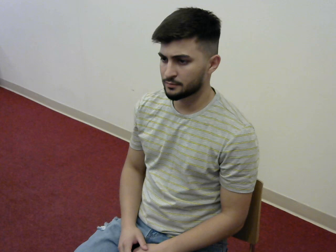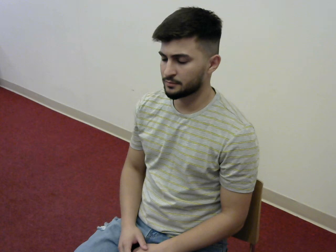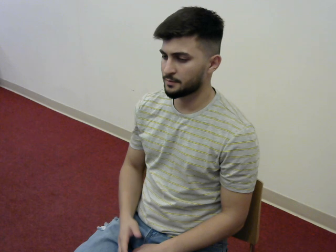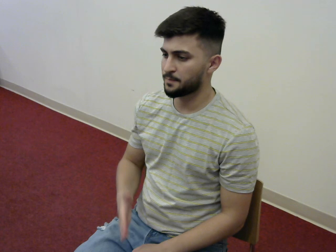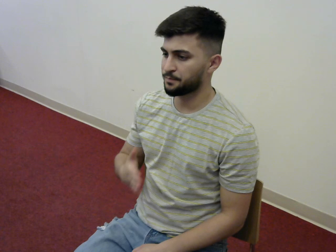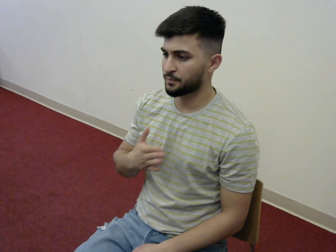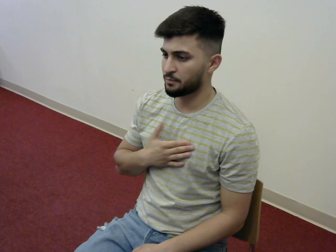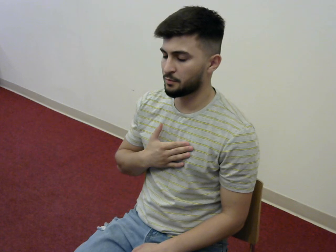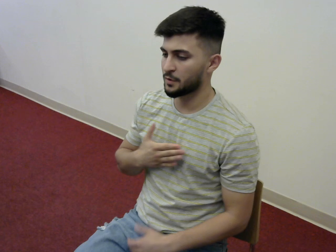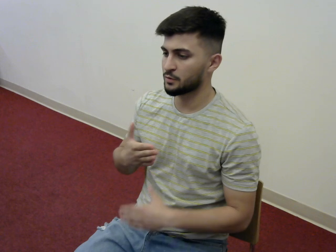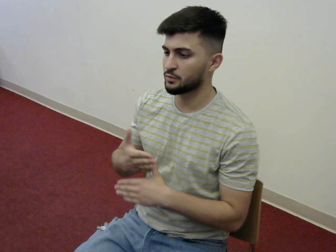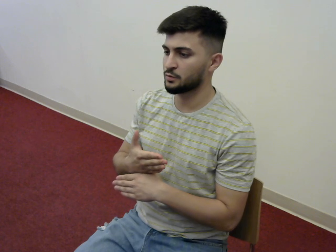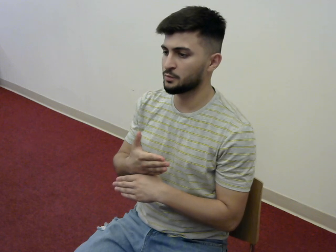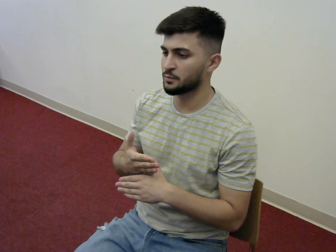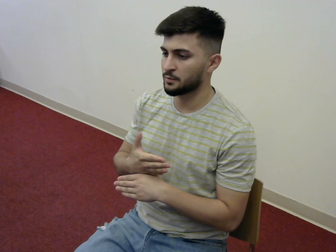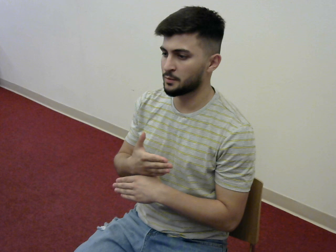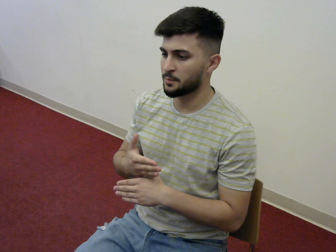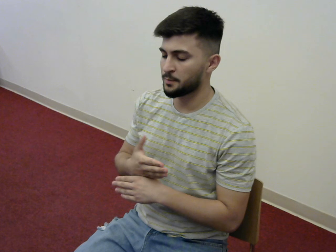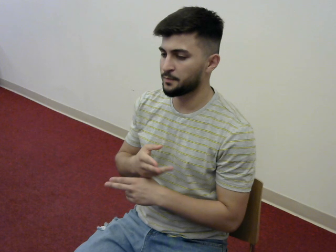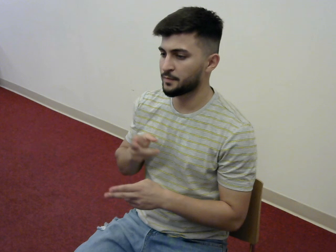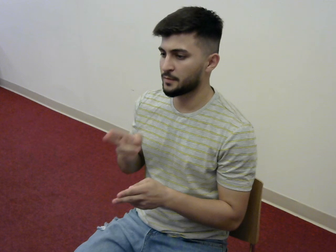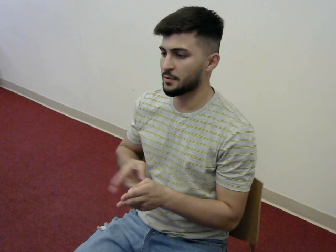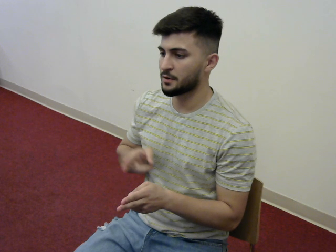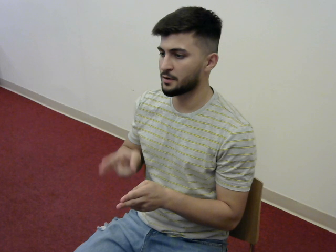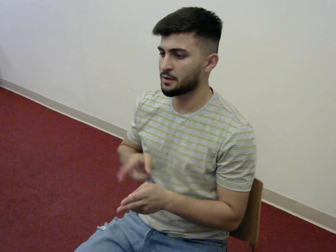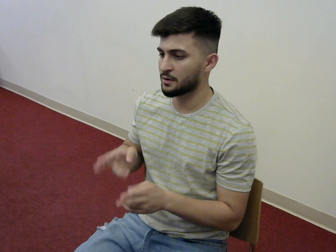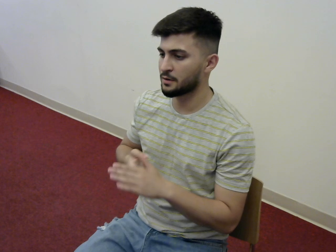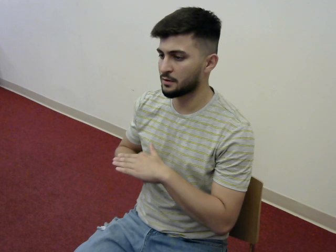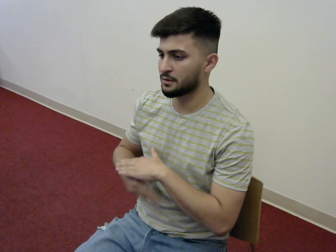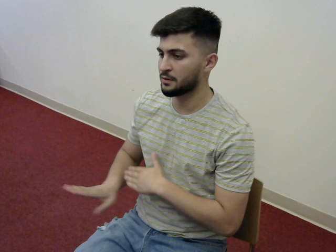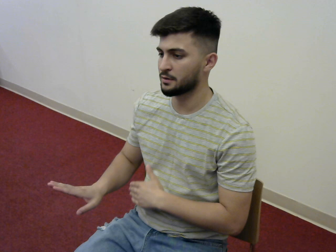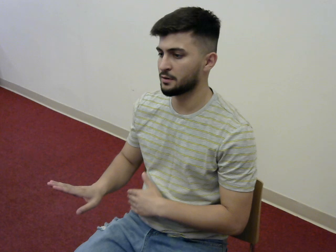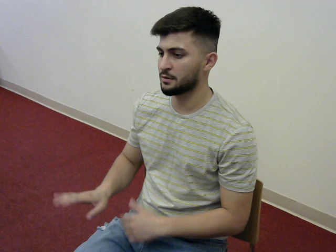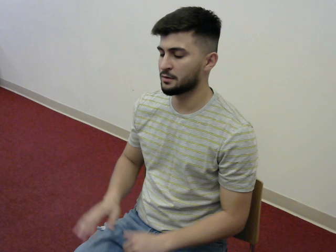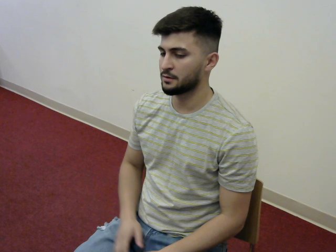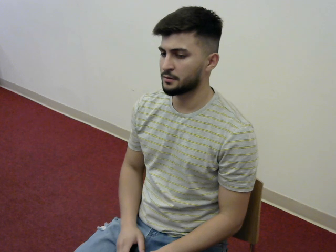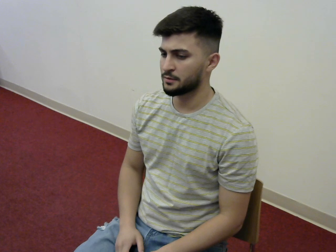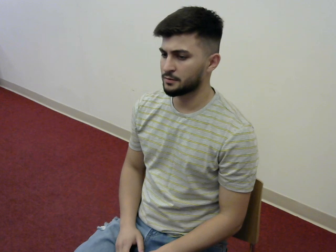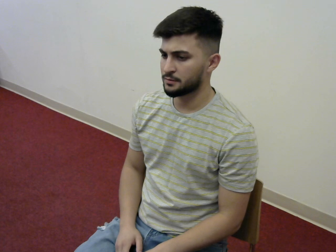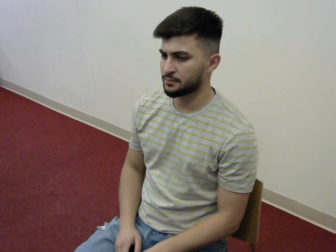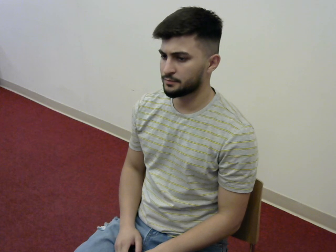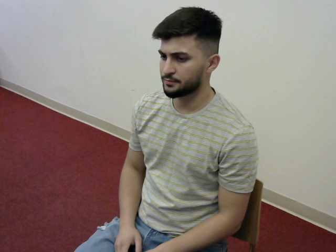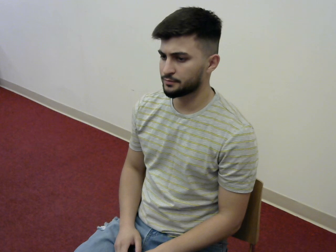Mən Sumqayıta qatarla gedirəm